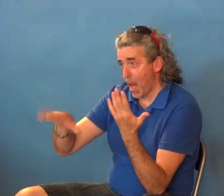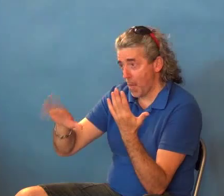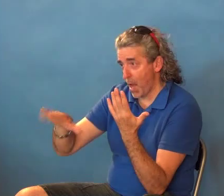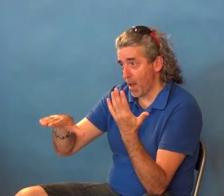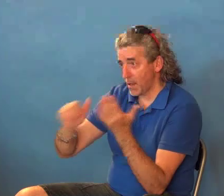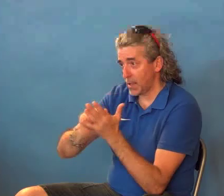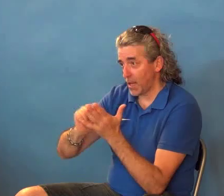Masz, masz?